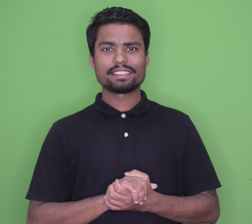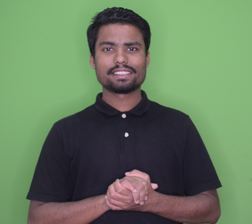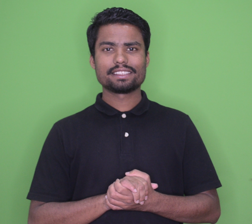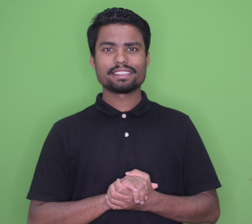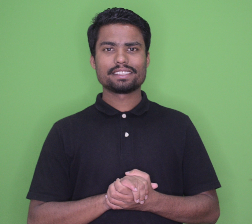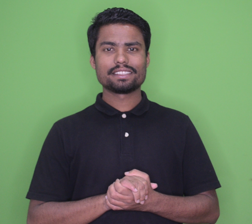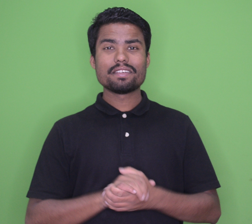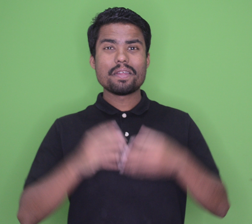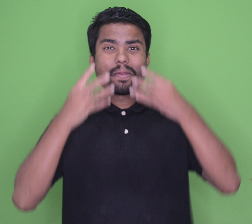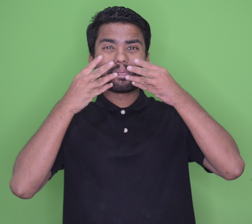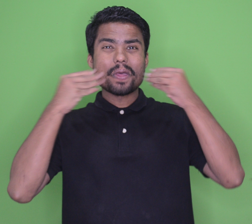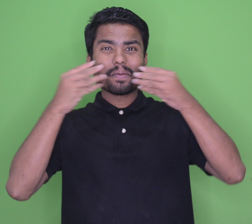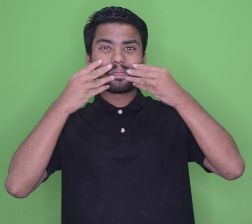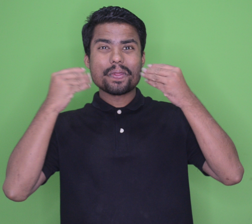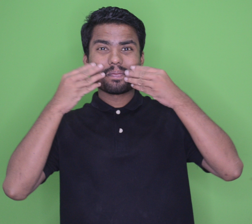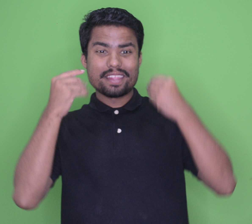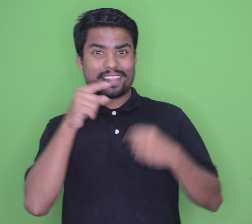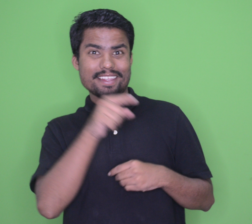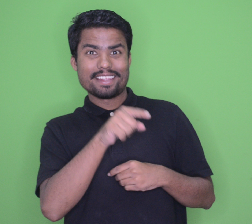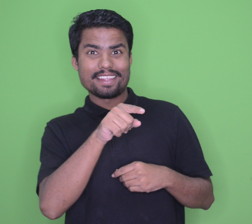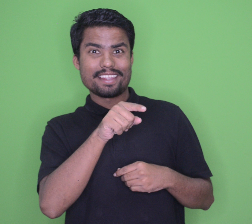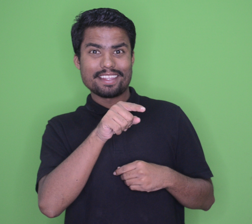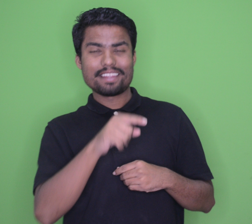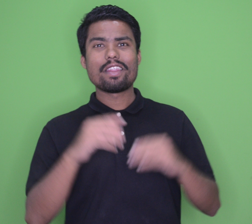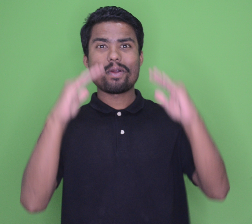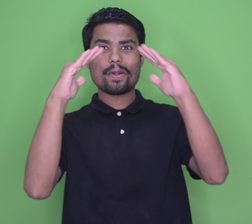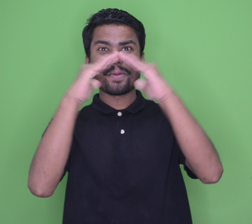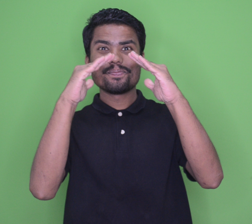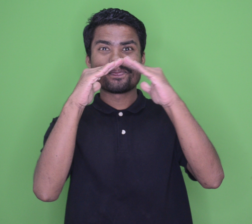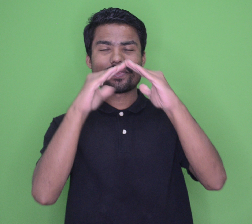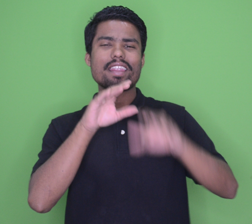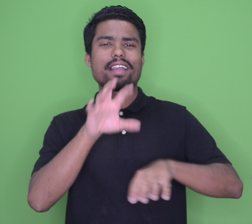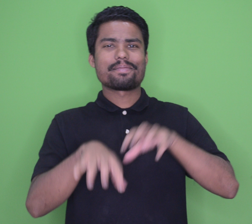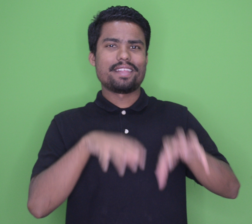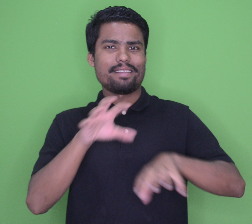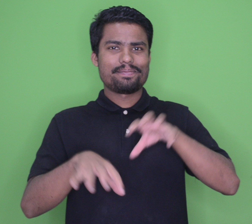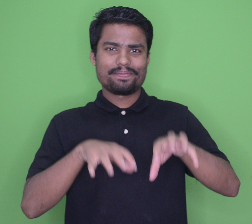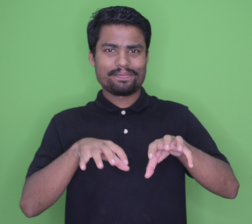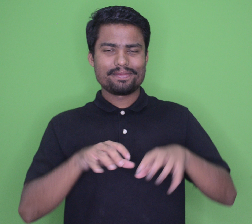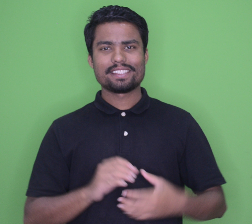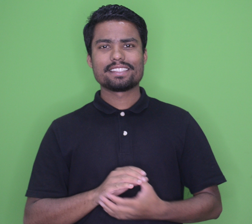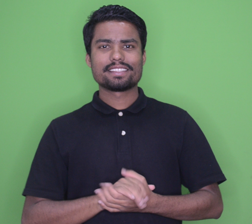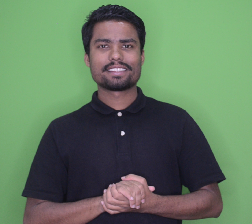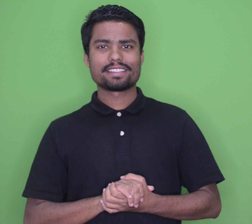Cat is apet animal